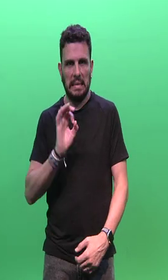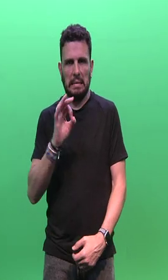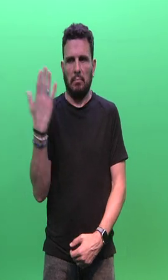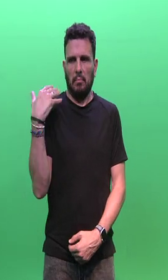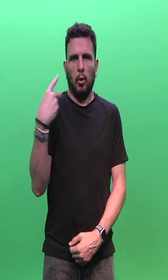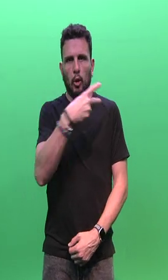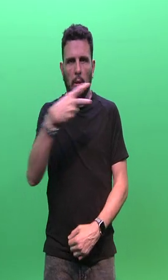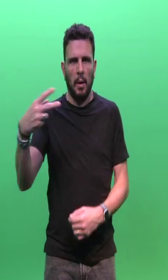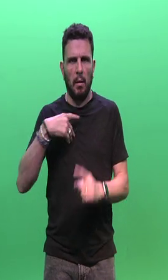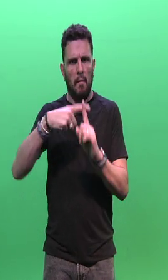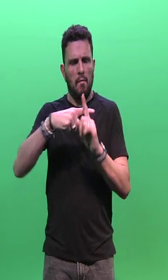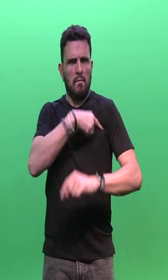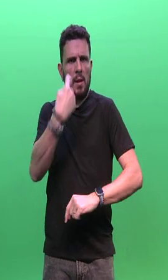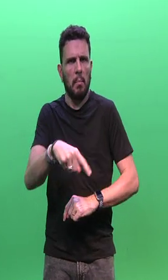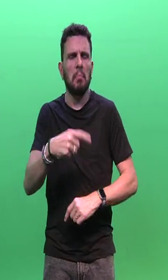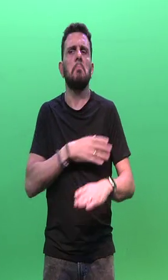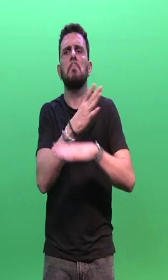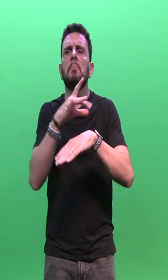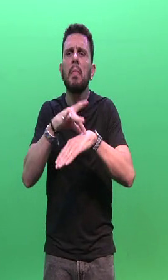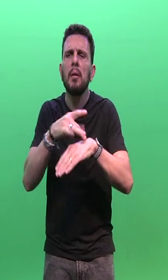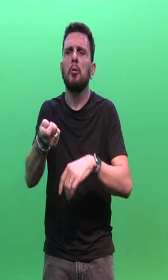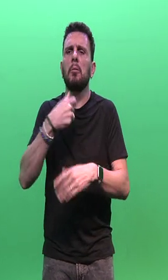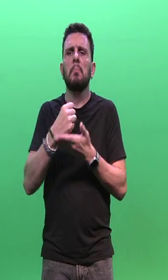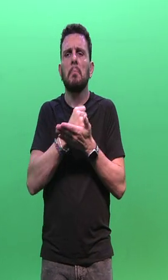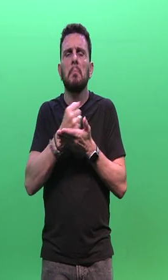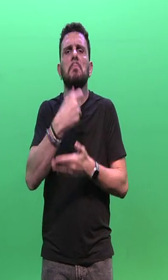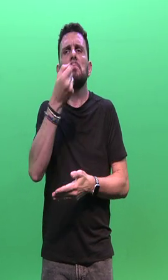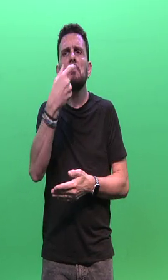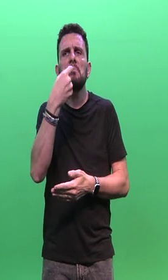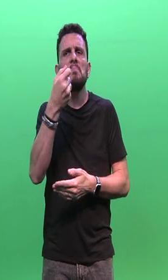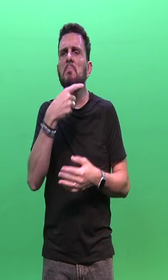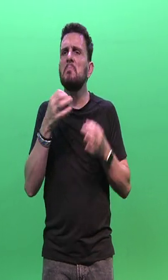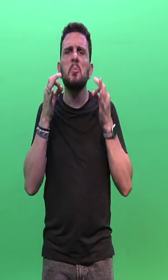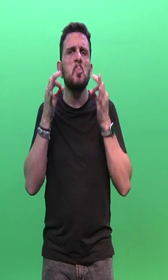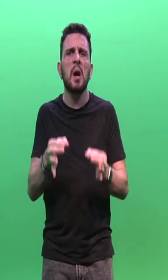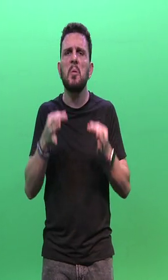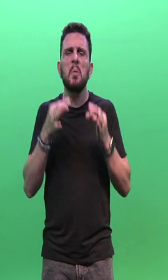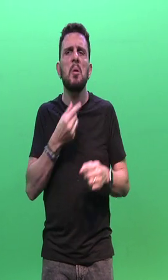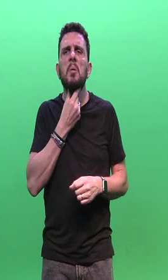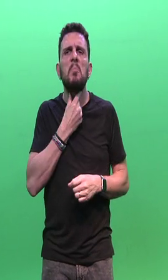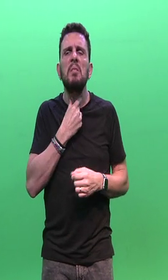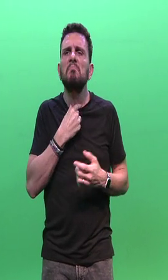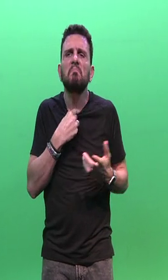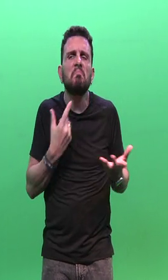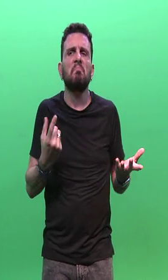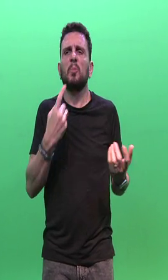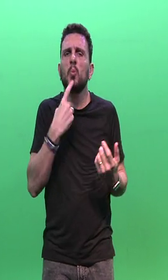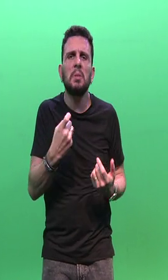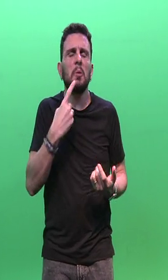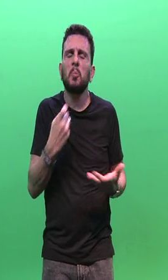Sí, fa dues setmanes tenia febre, vaig anar al metge i em va donar un medicament, però em noto igual, em fa mal el coll, em costa.